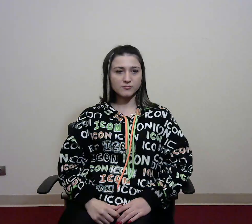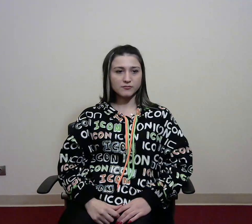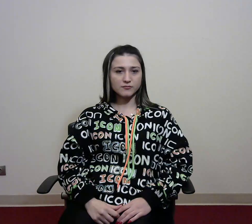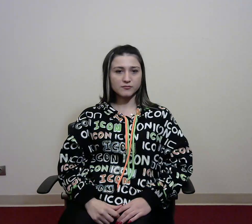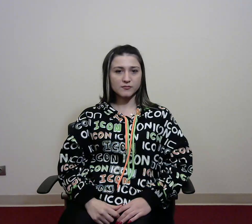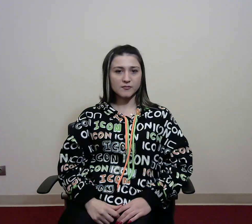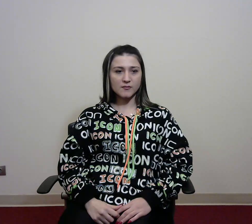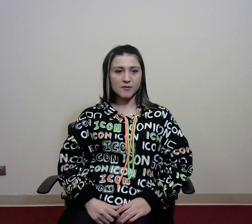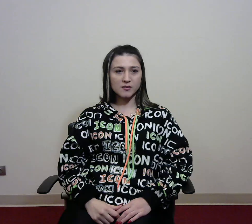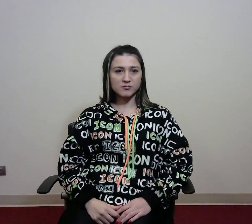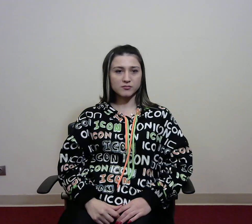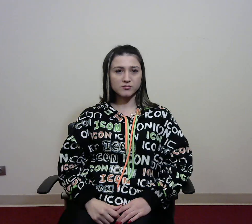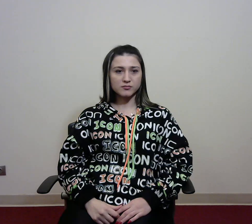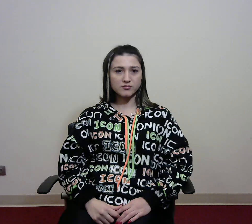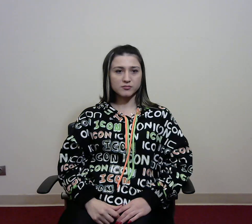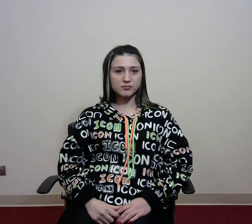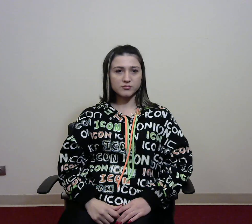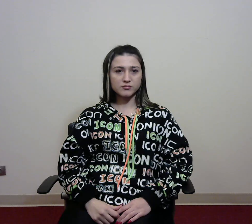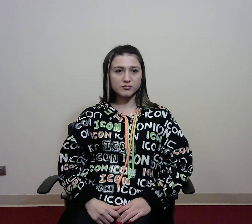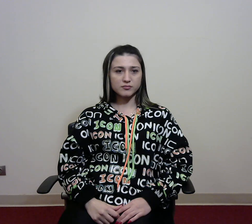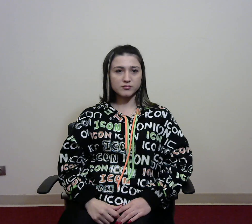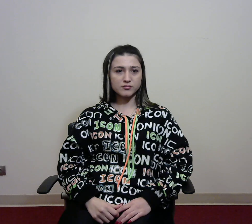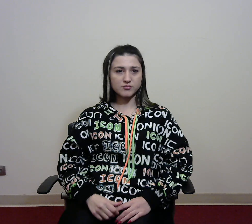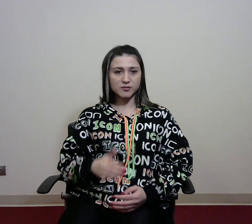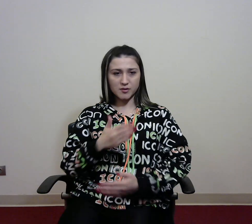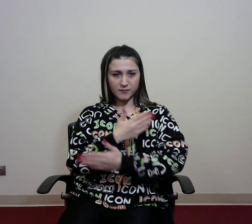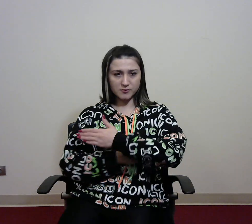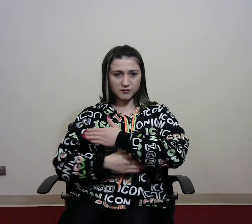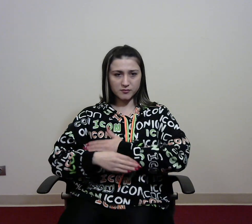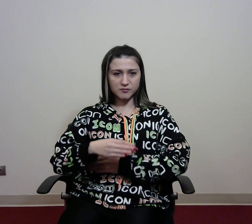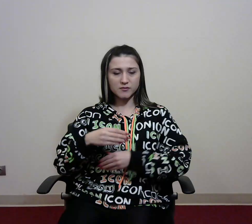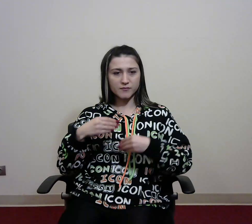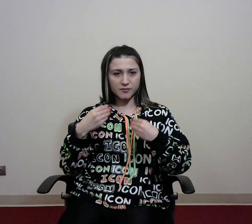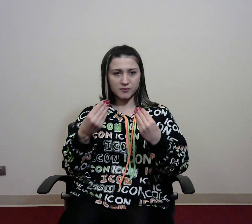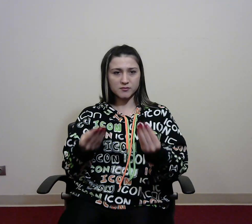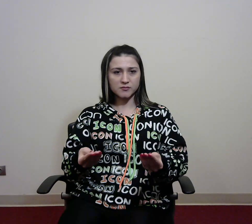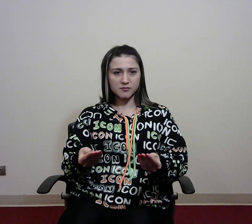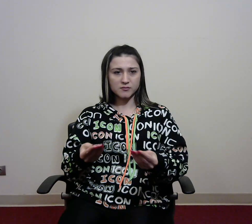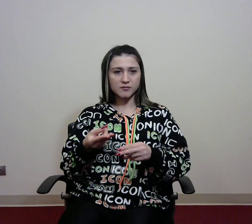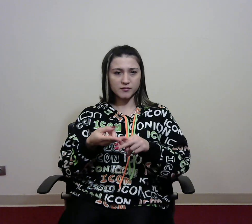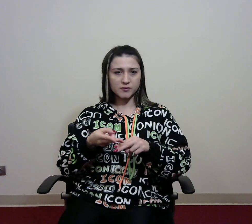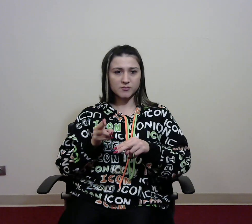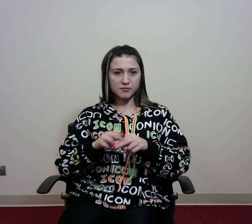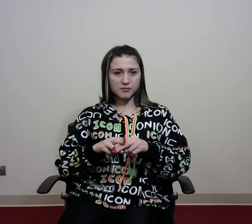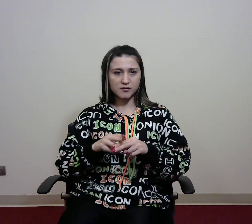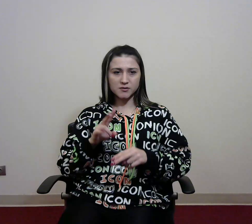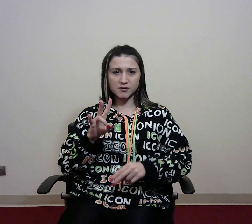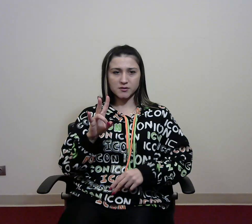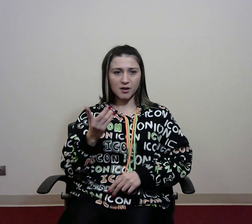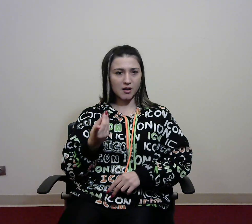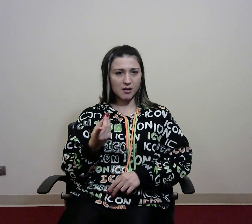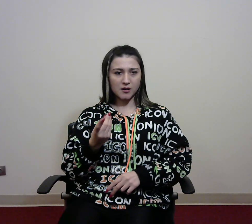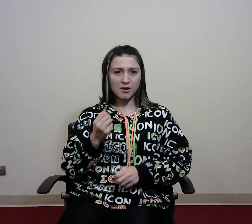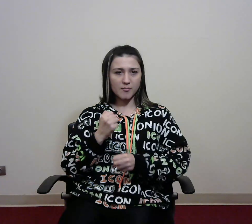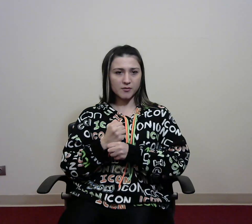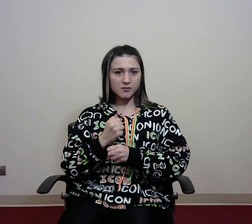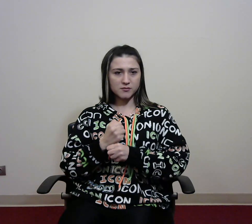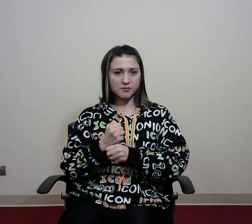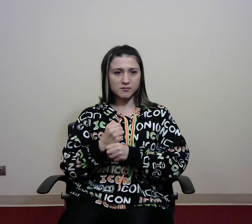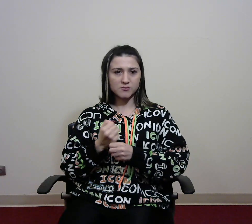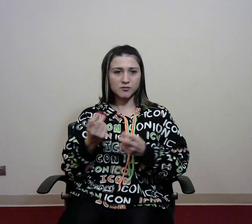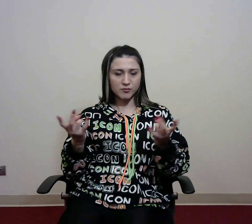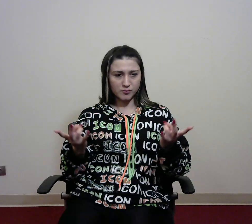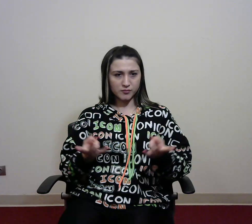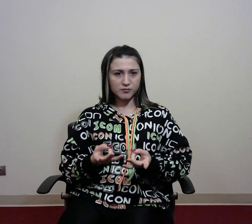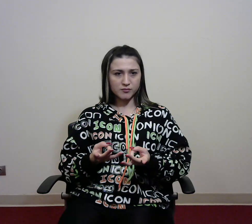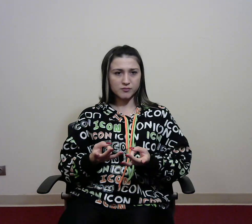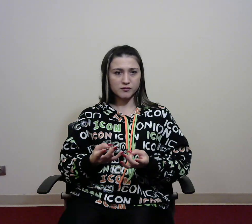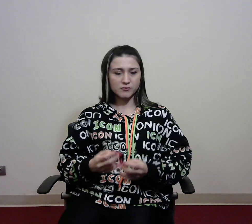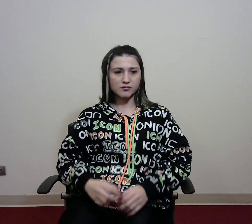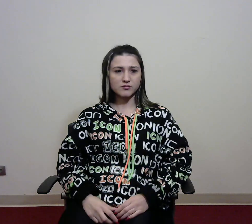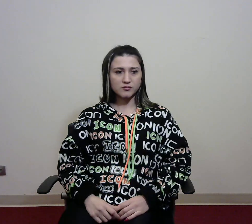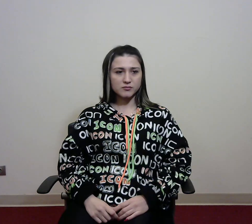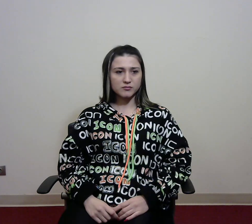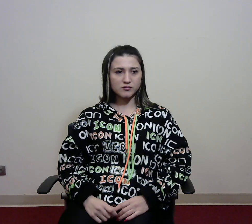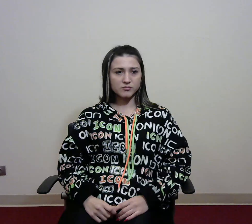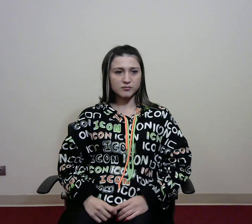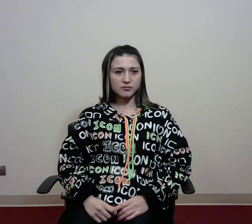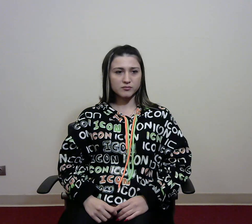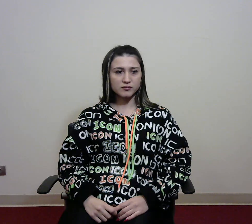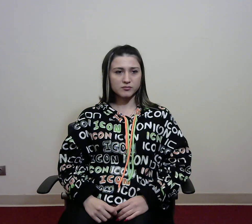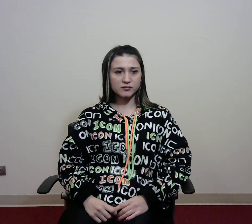Əlilliyin təyin olunması üçün nə etmək lazımdır?